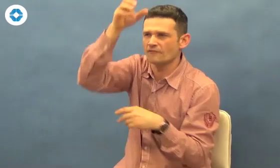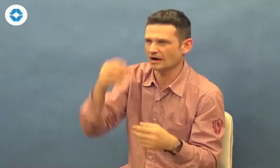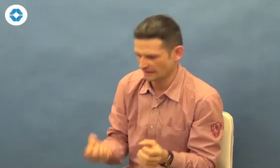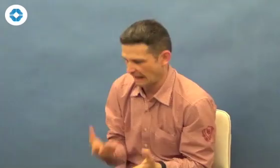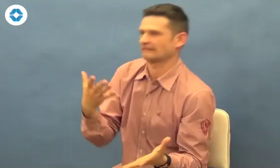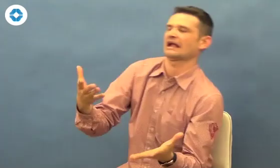Kret wychodzi z dziury.